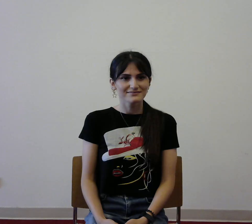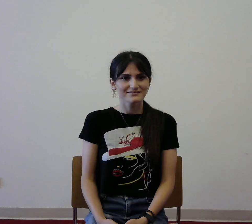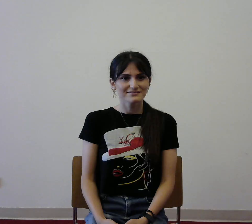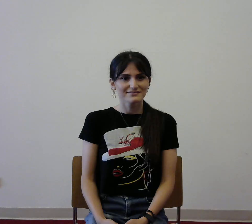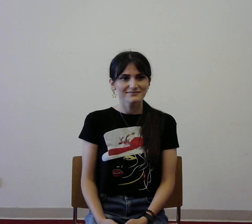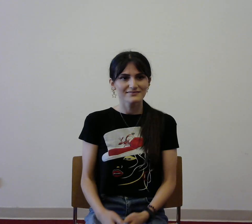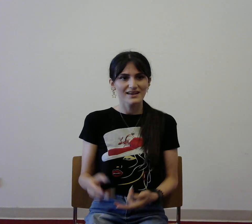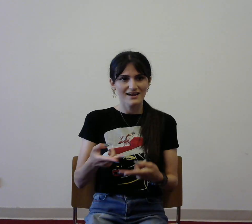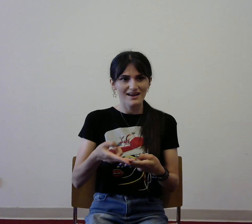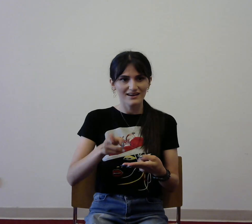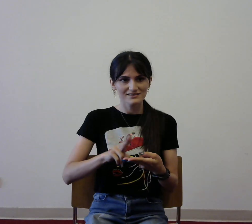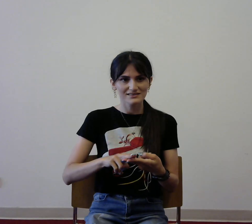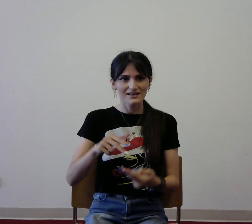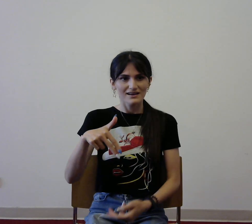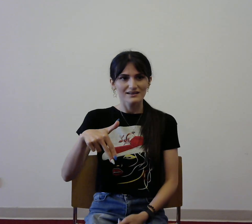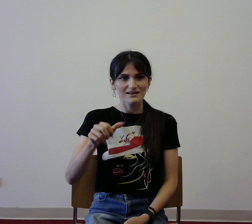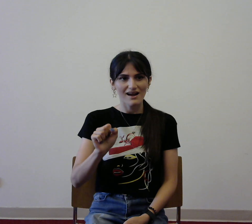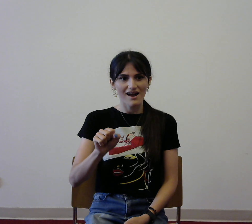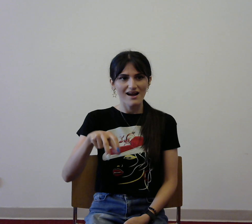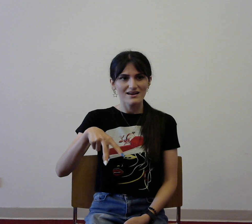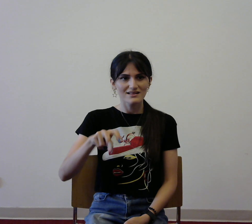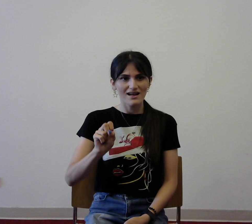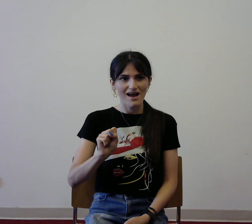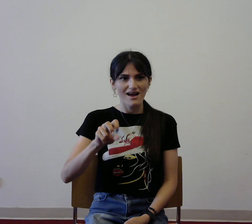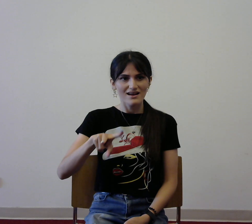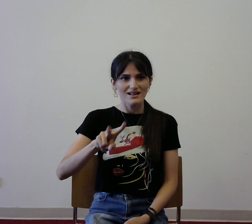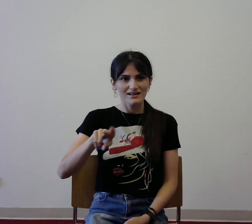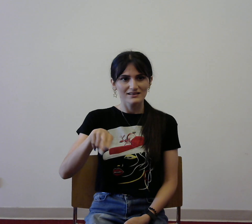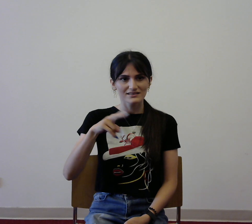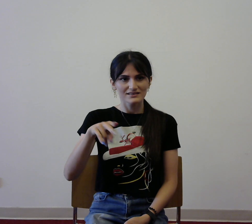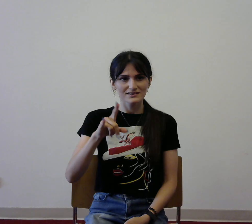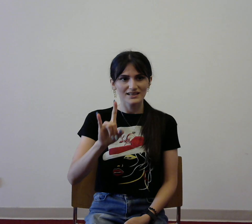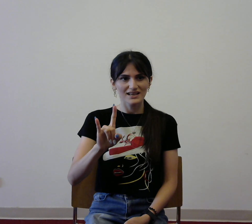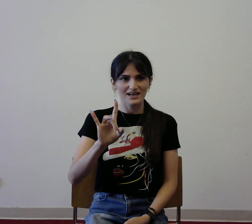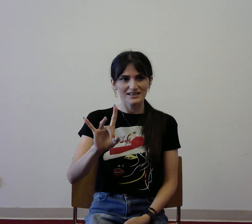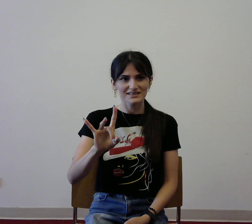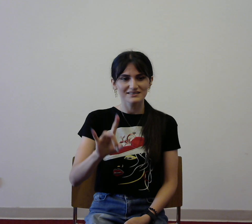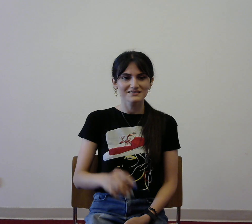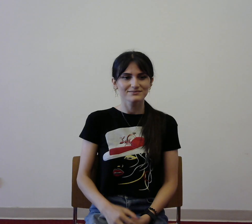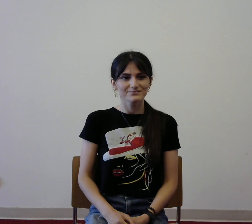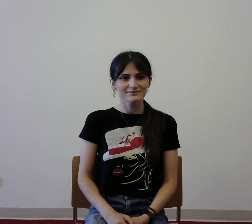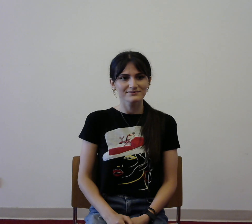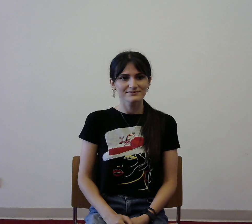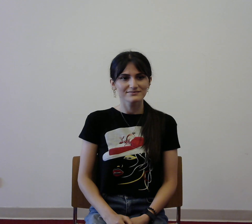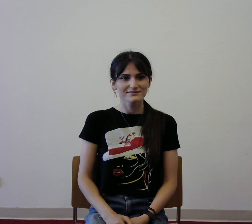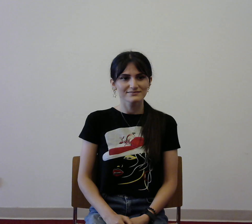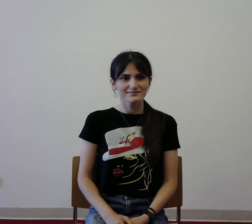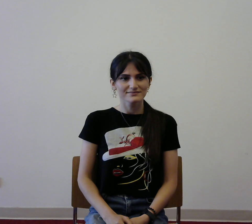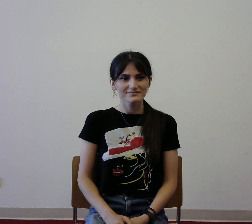Bu halaldır?